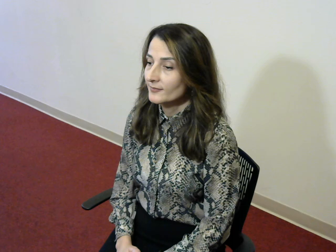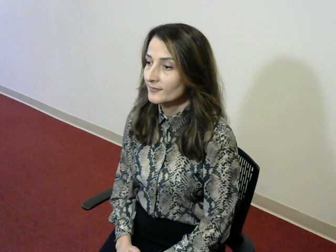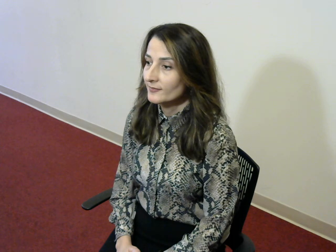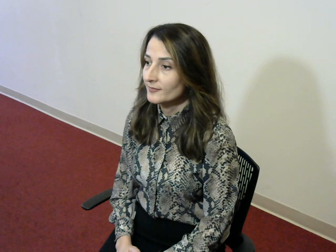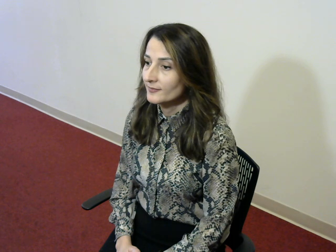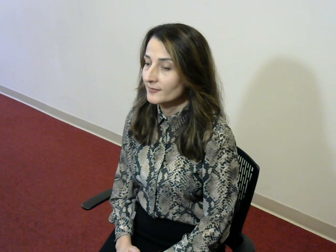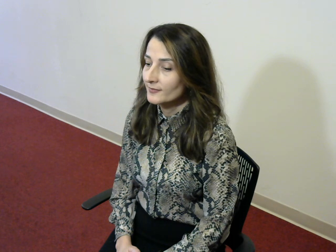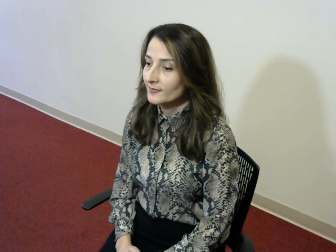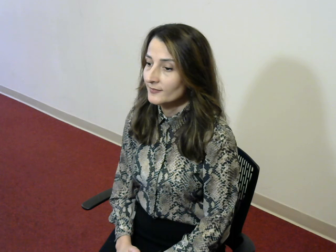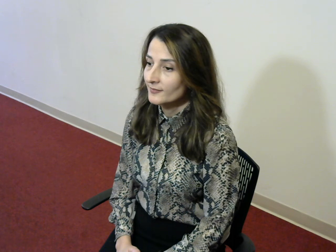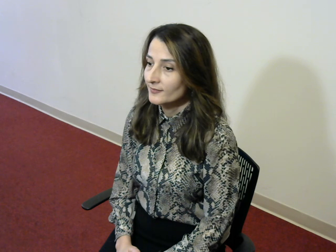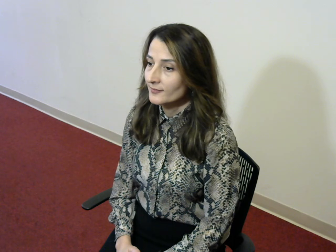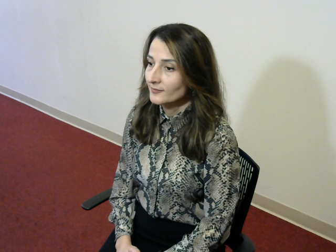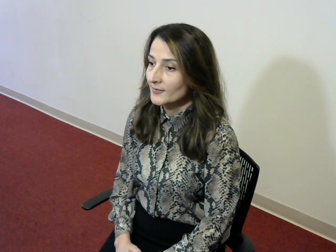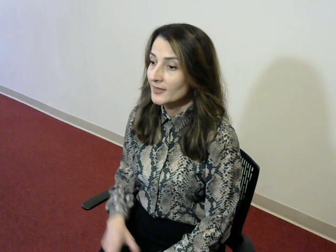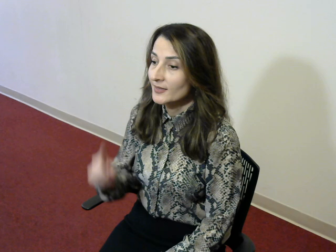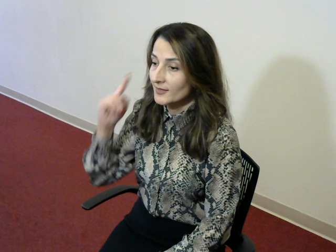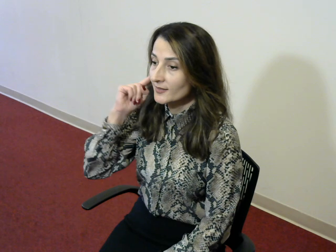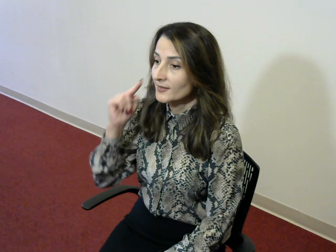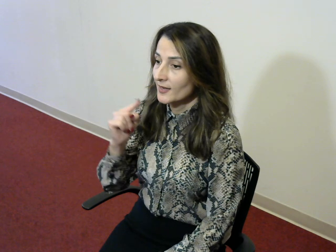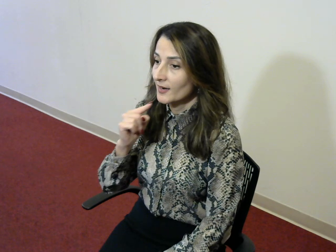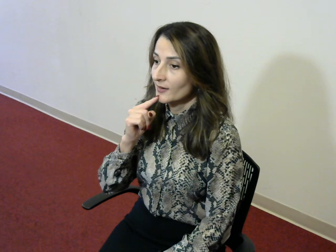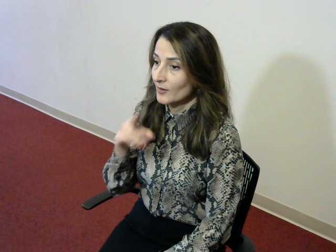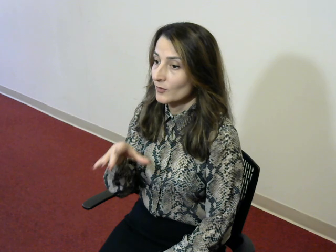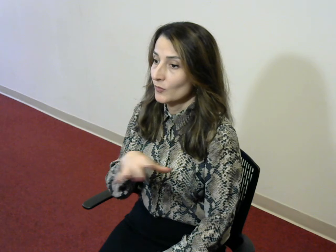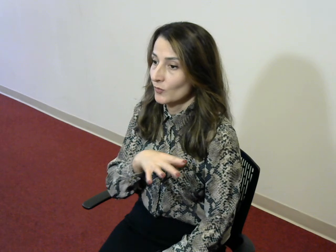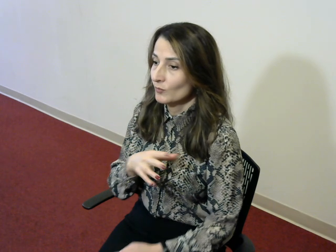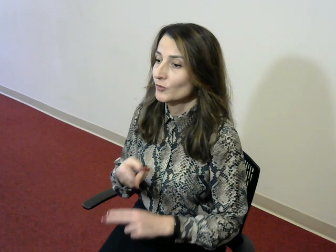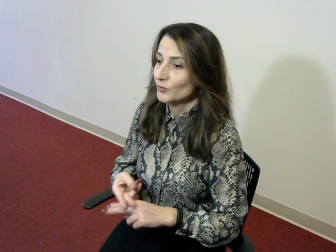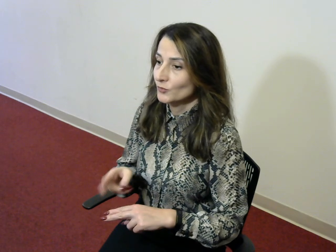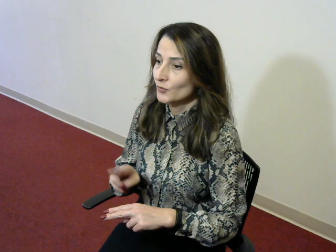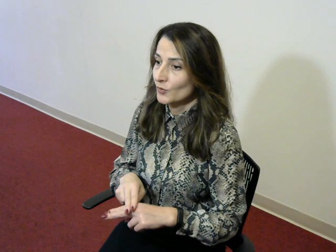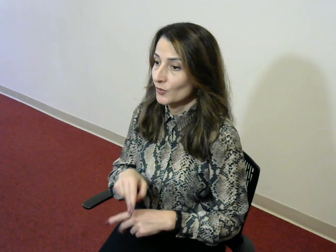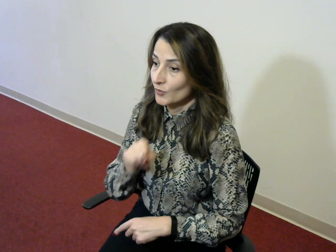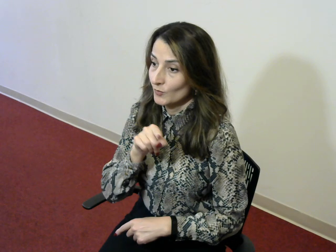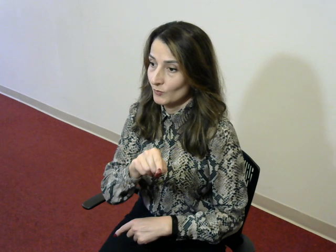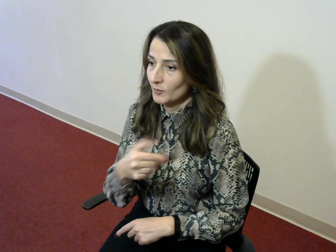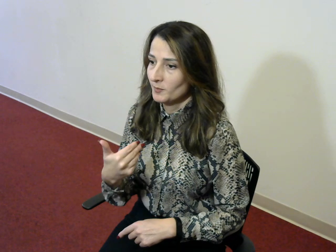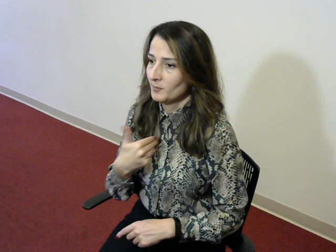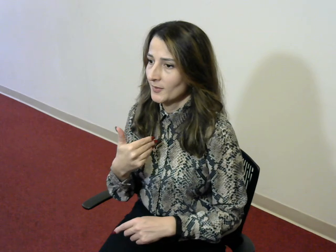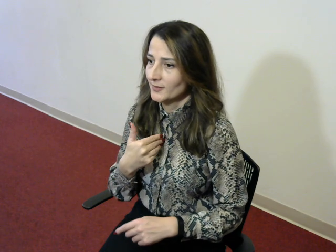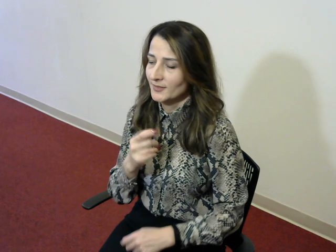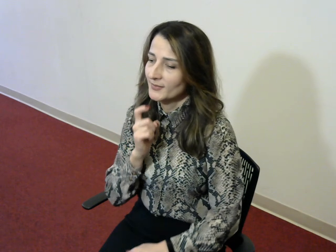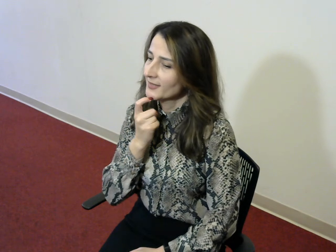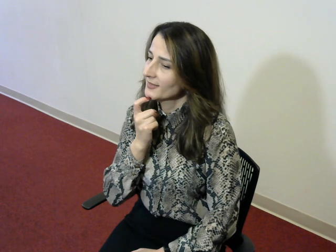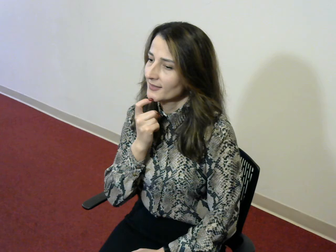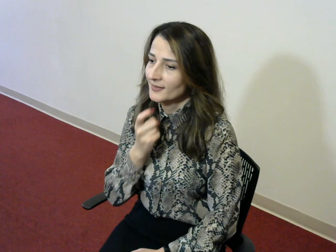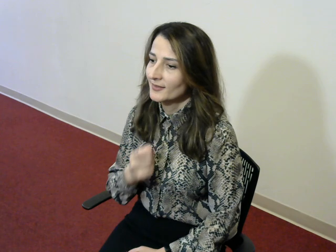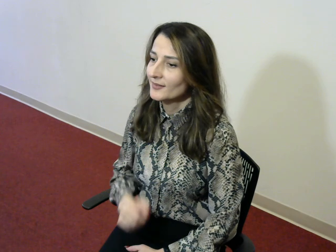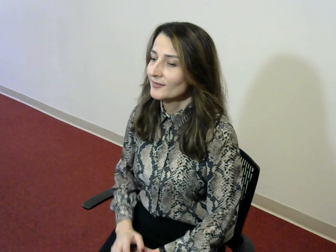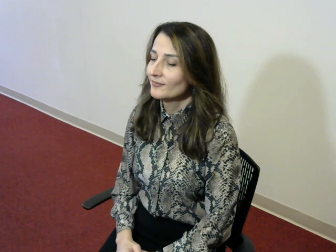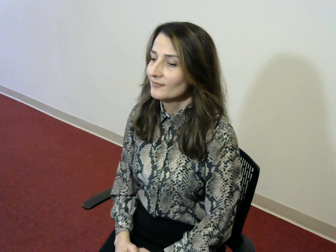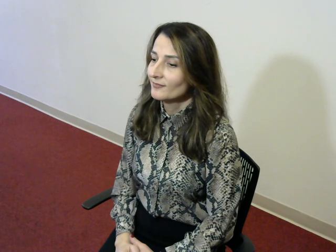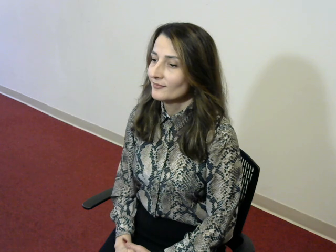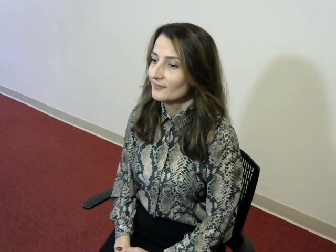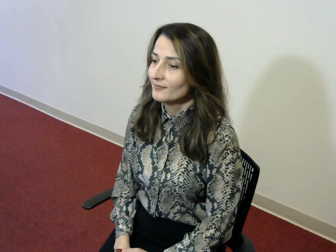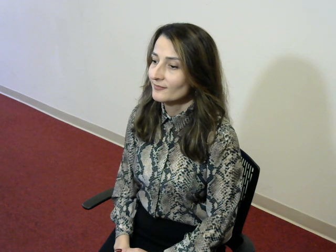Eşitmə məhdudiyyəti olduğuna görə bu mənə çətindir